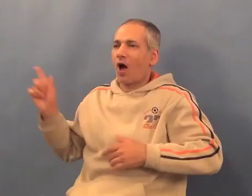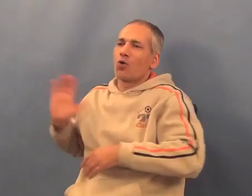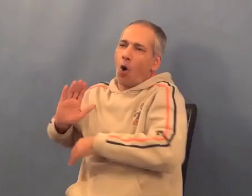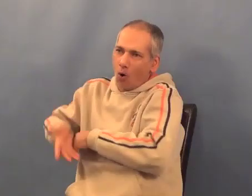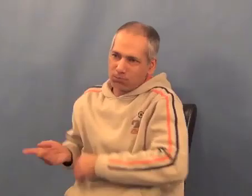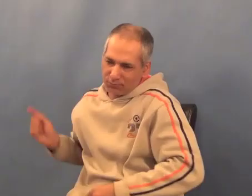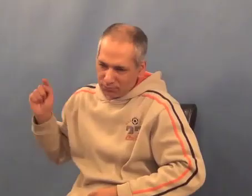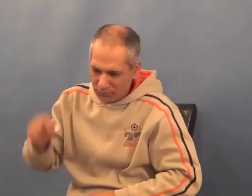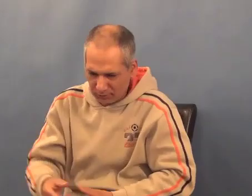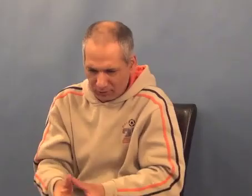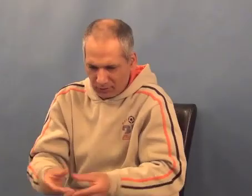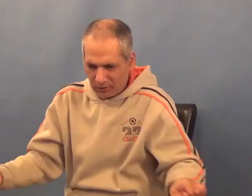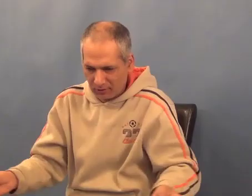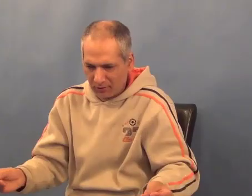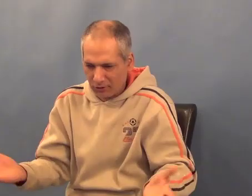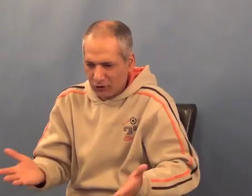Ona późno wraca. Zniknęły!